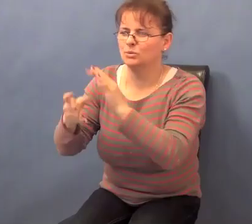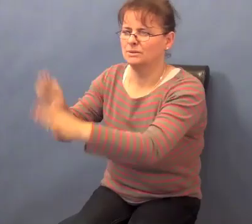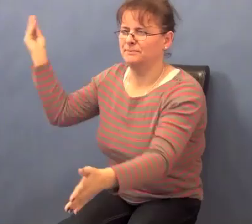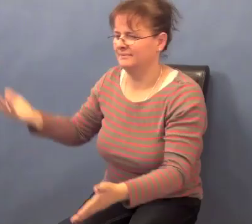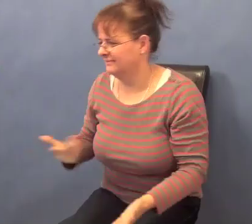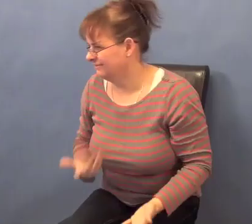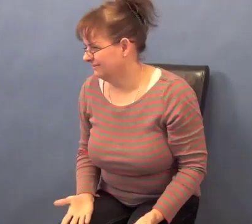Po pół roku ukradli.